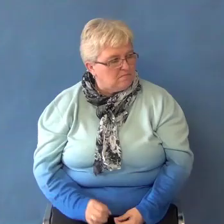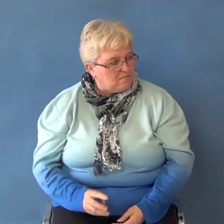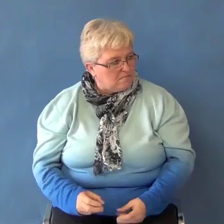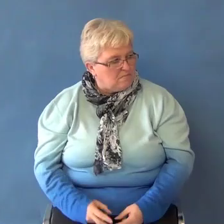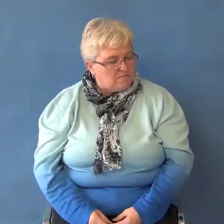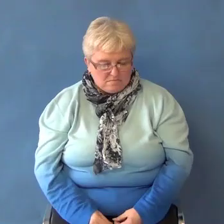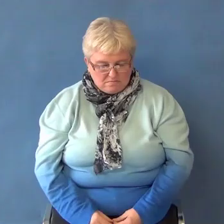Tak, tak.